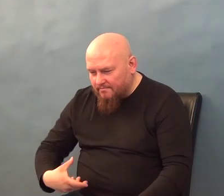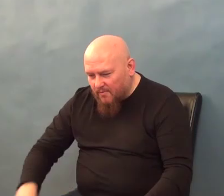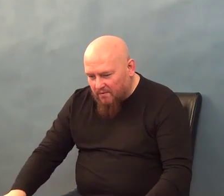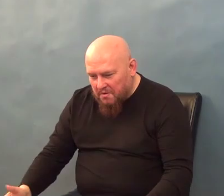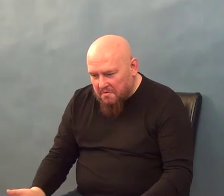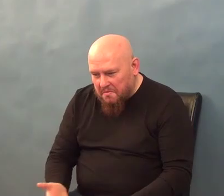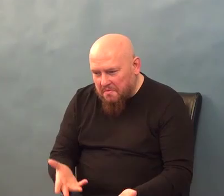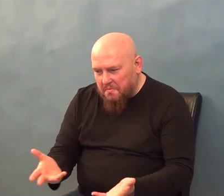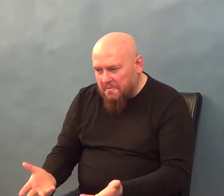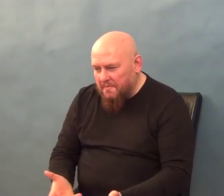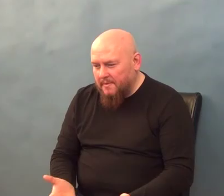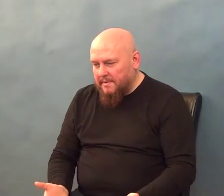Chcę się umówić na sport.